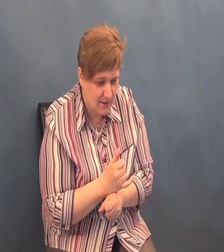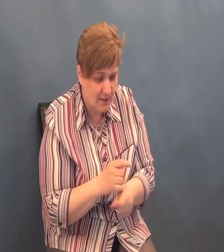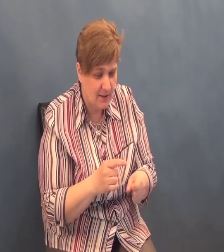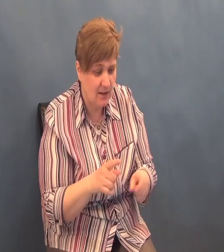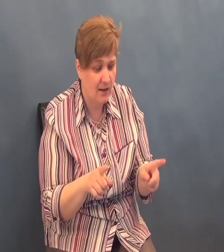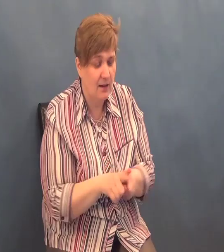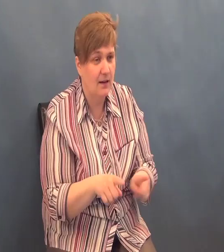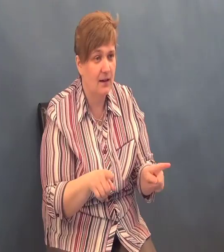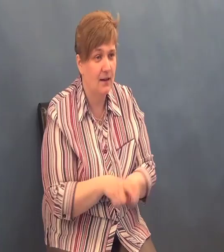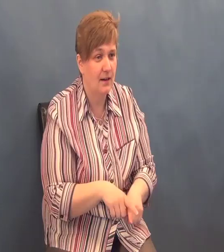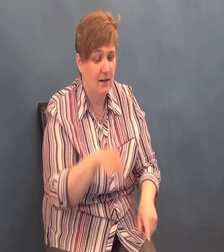Też.